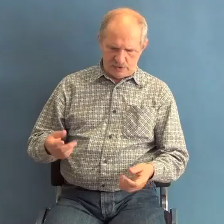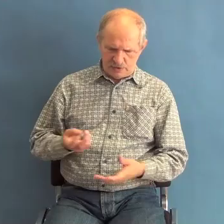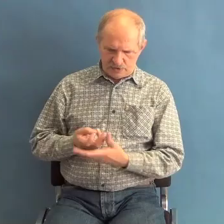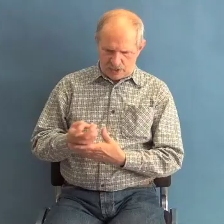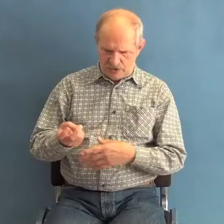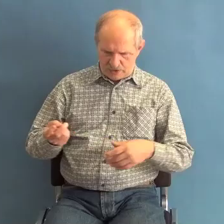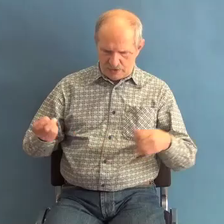Sanki.